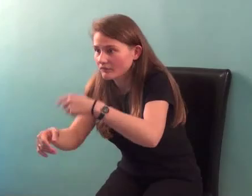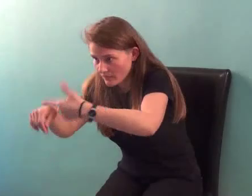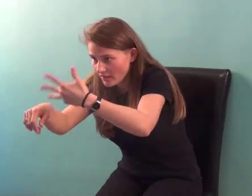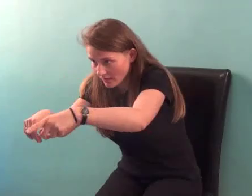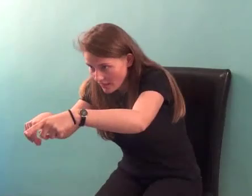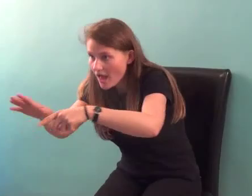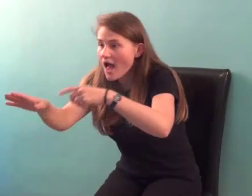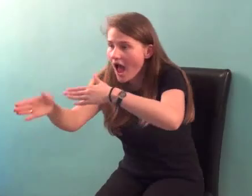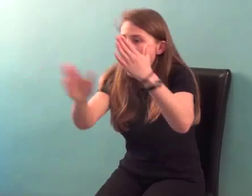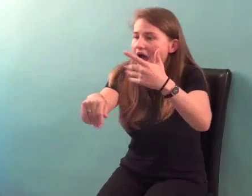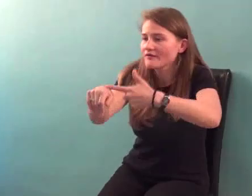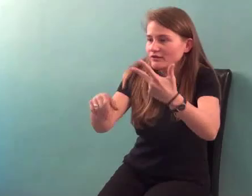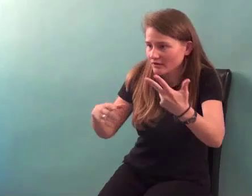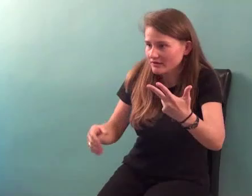I następny to dwudziesty trzeci.